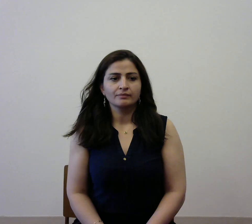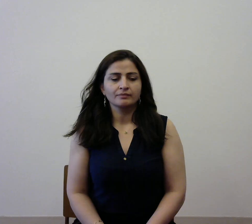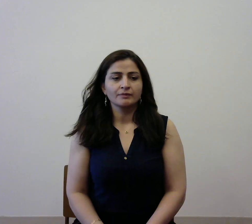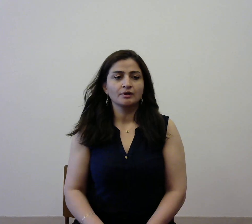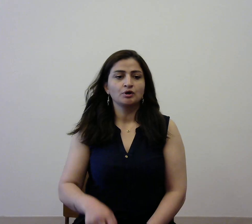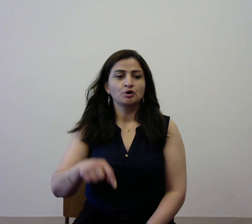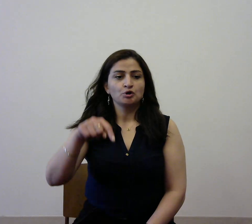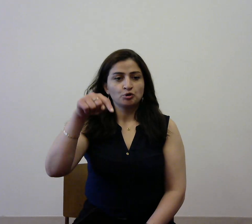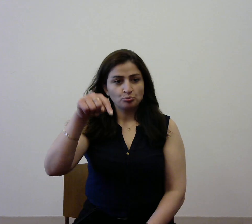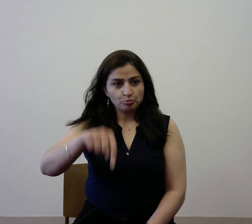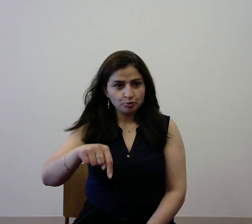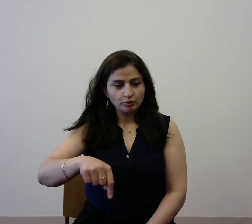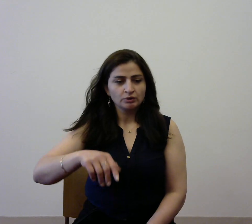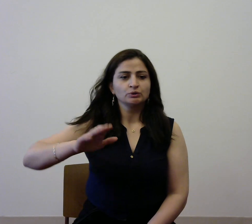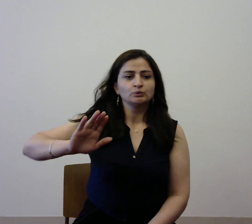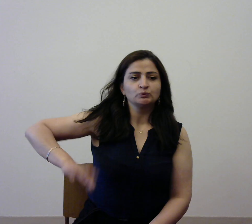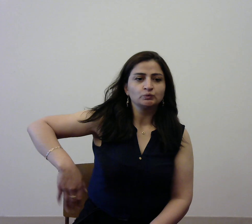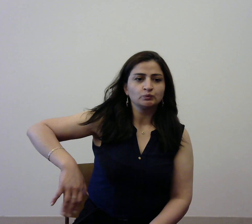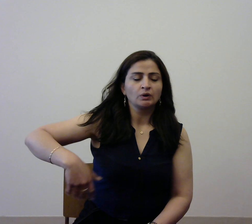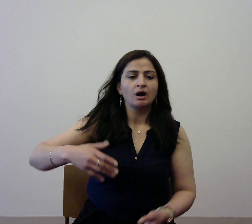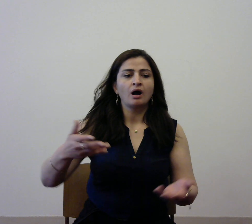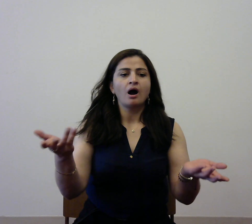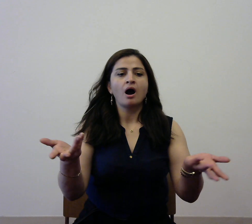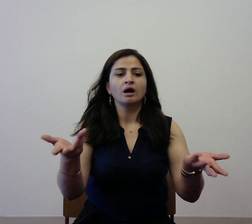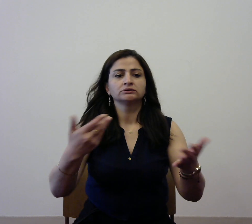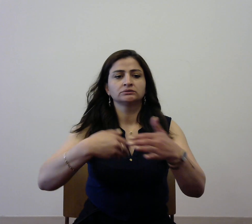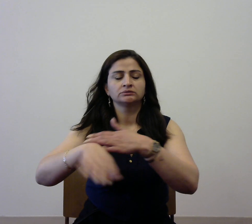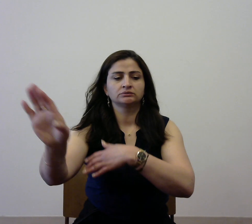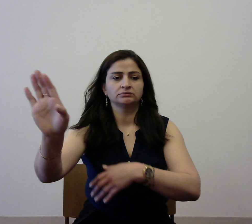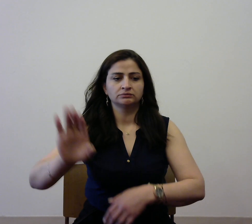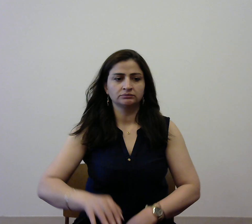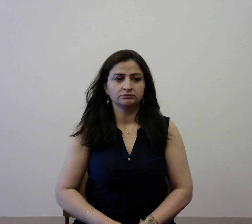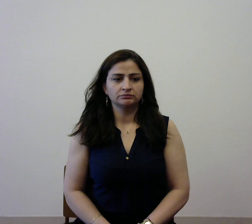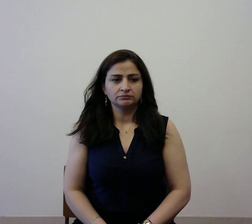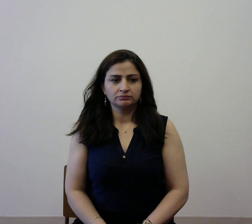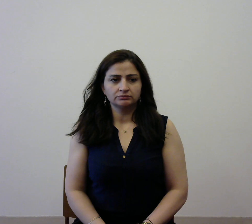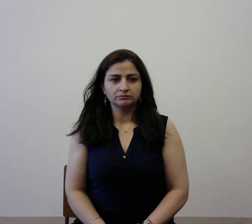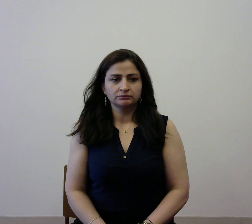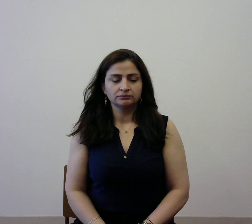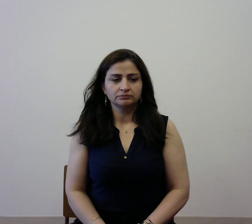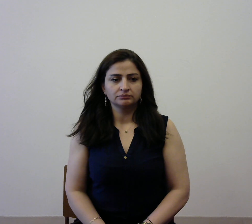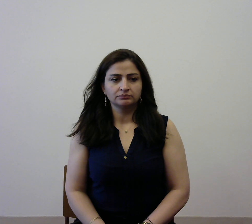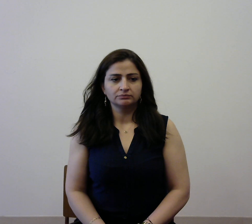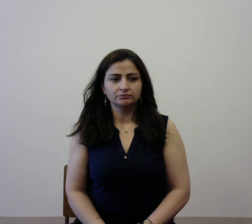Burdan sonra hara getməliyəm?